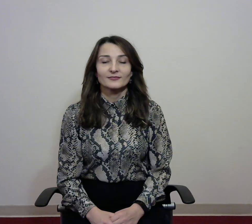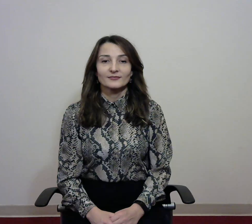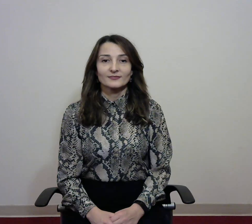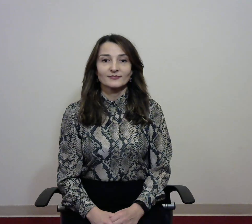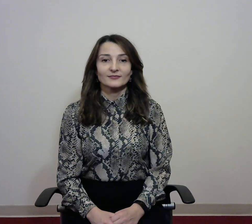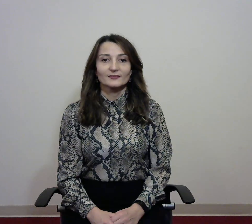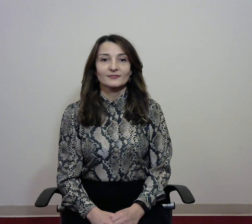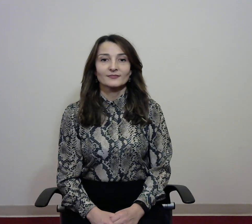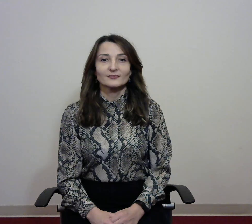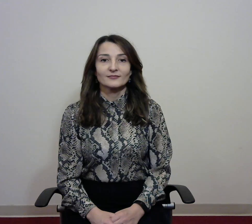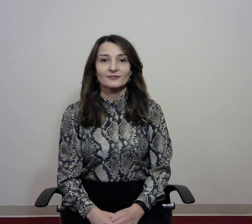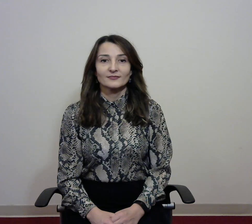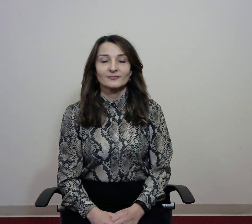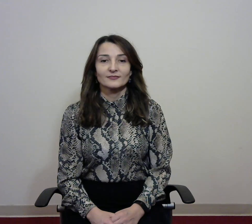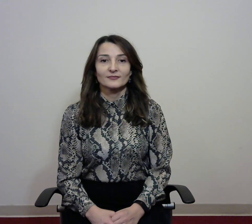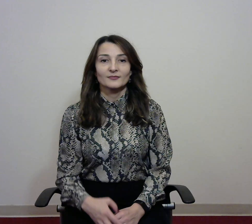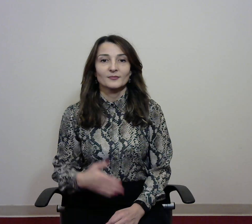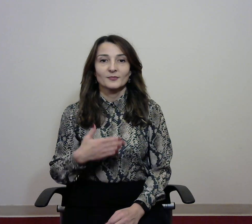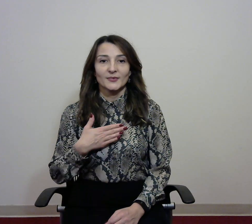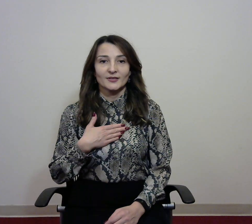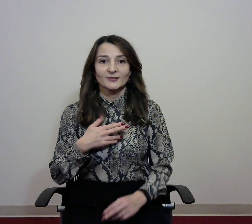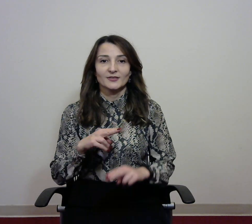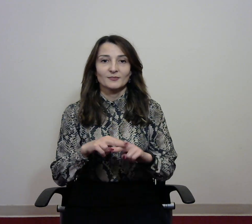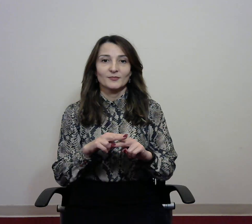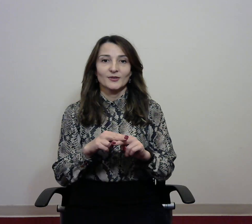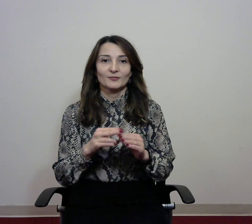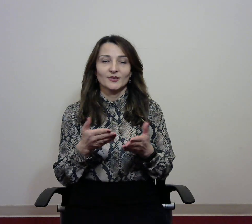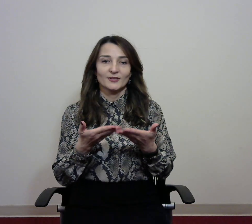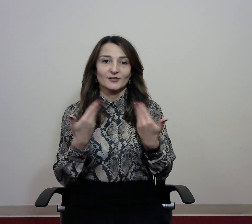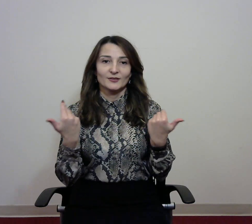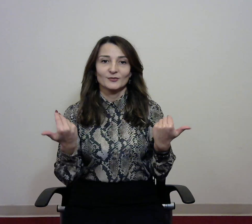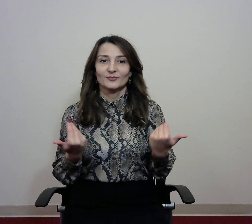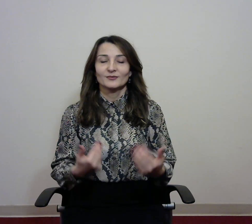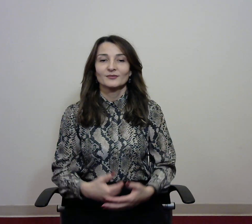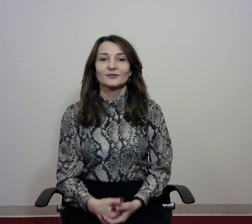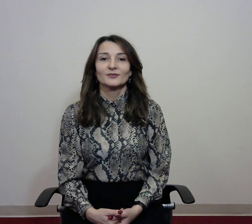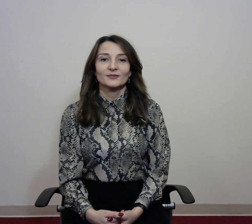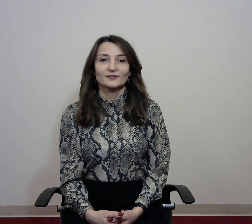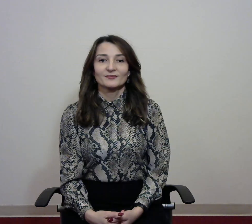Mənim şəxsiyyət vəsiqəm yoxdur